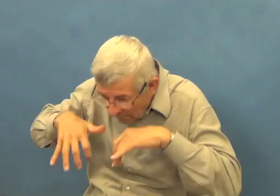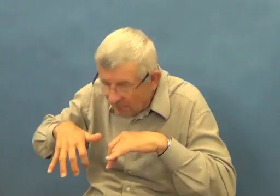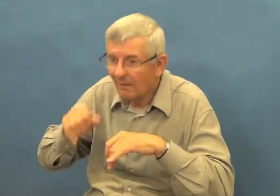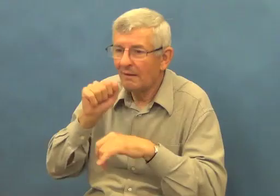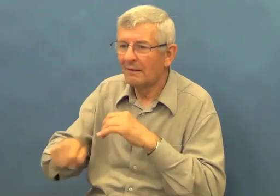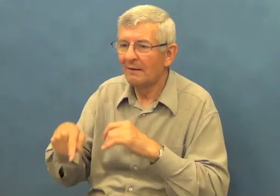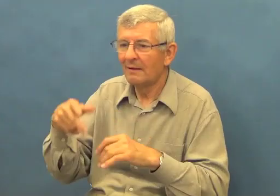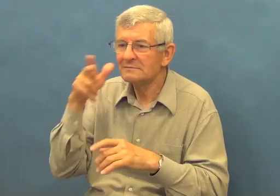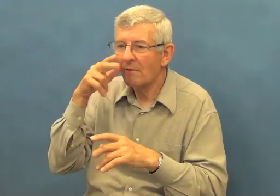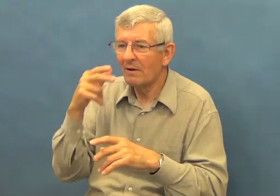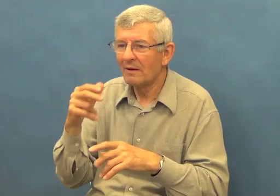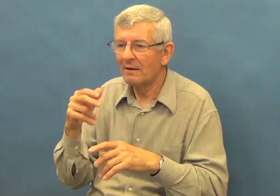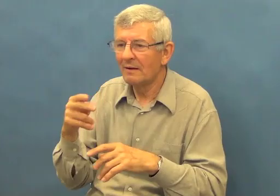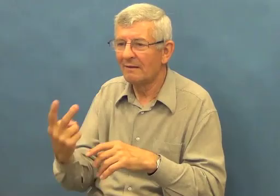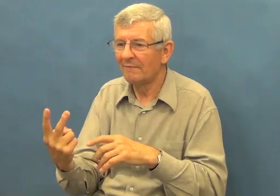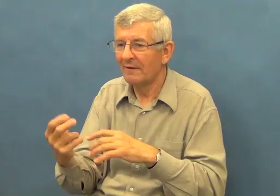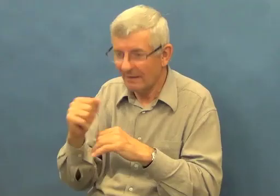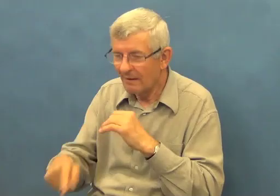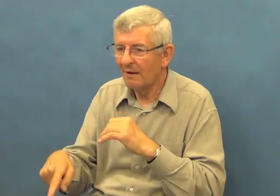Są tam dwie żaby.